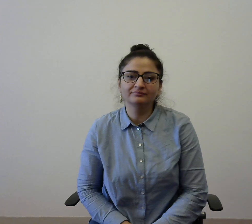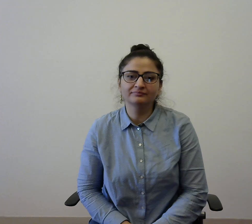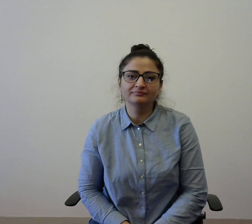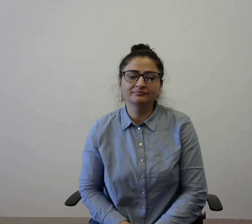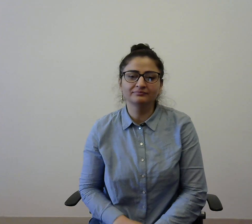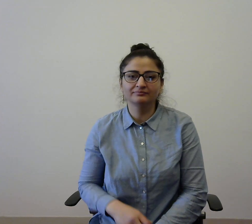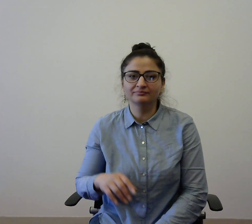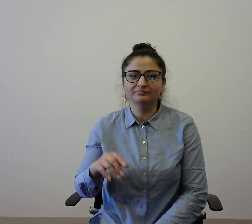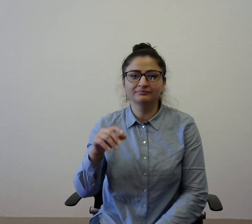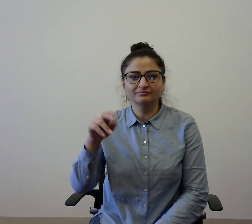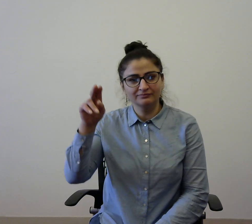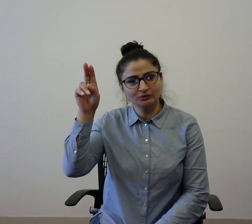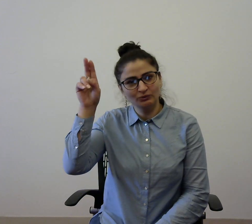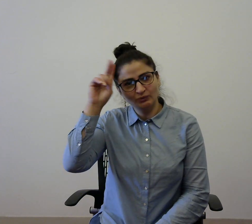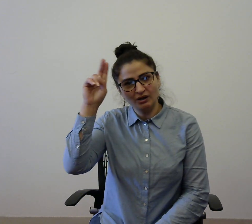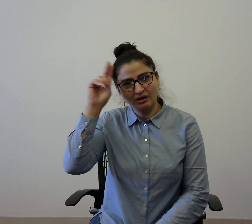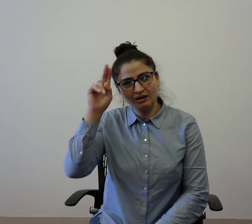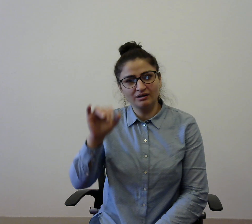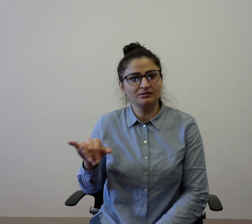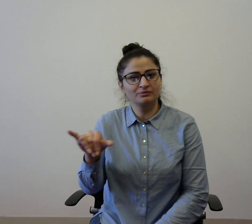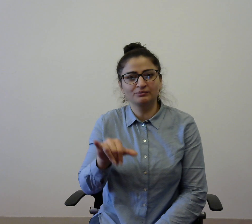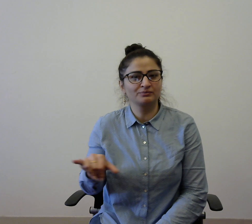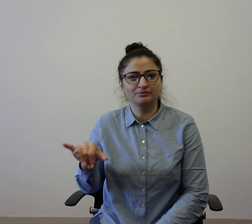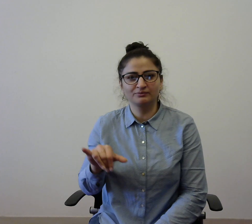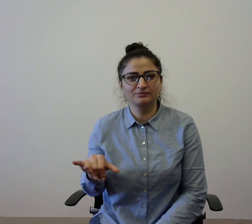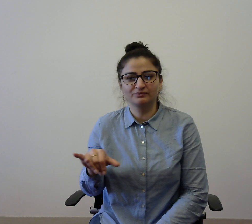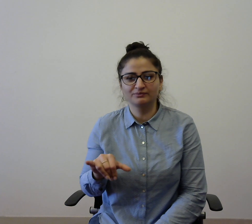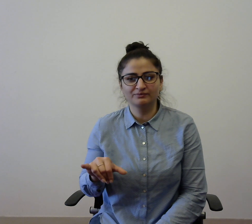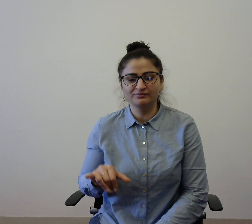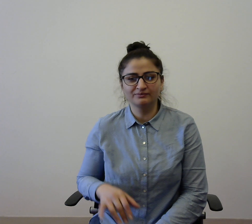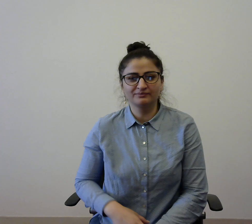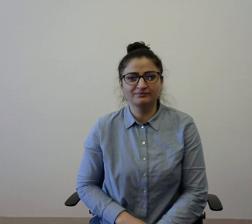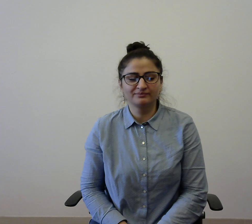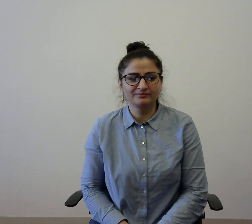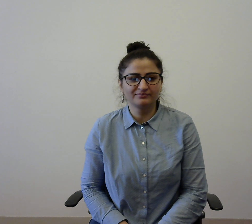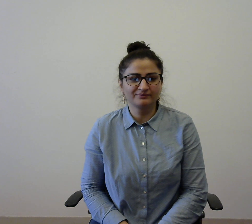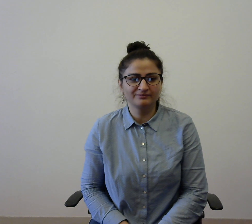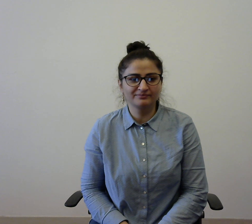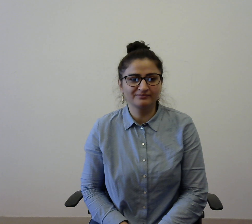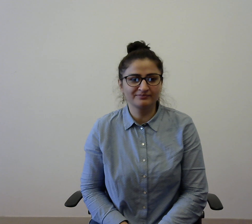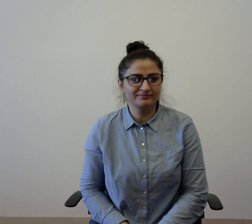Ayaqyolu hardadır?